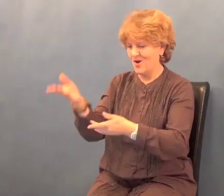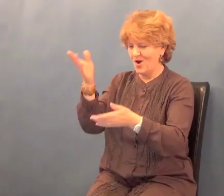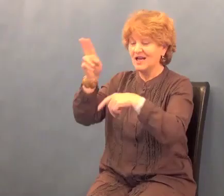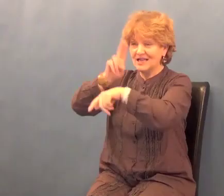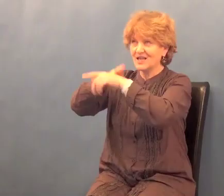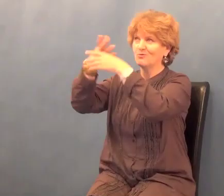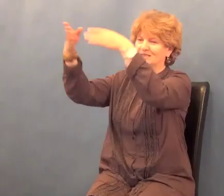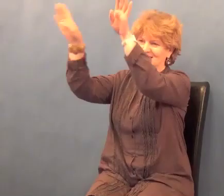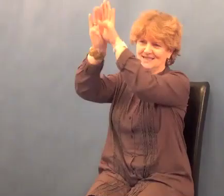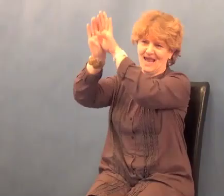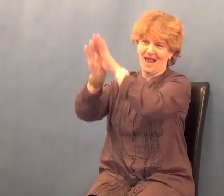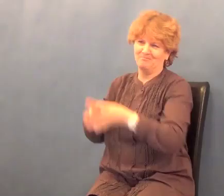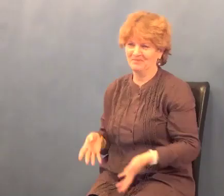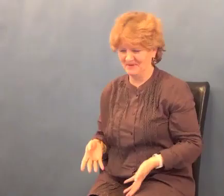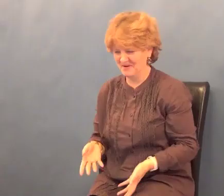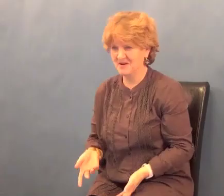A ten zegar jest już zamknięty.